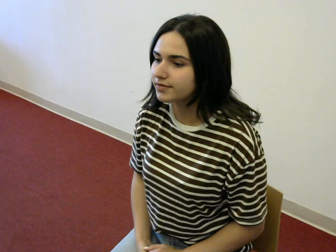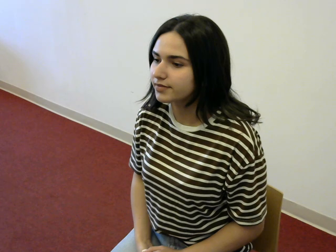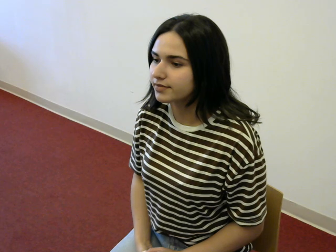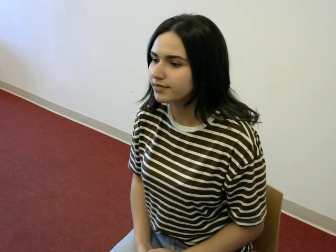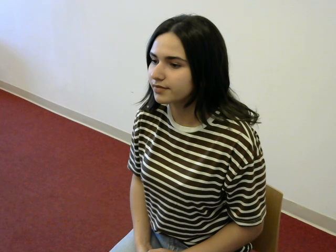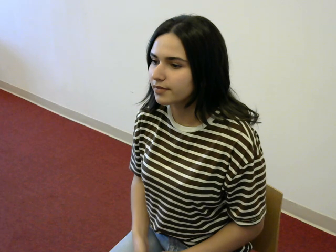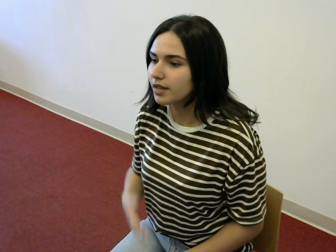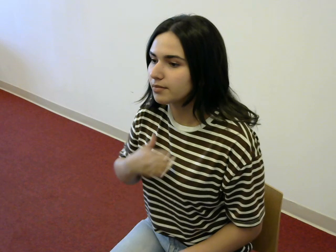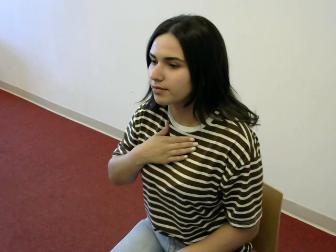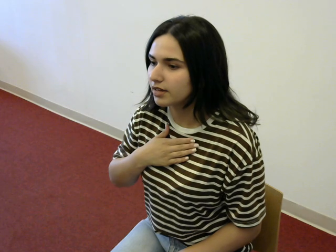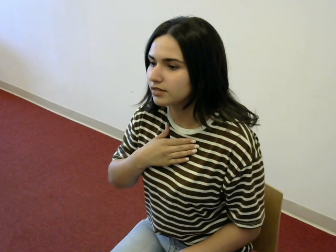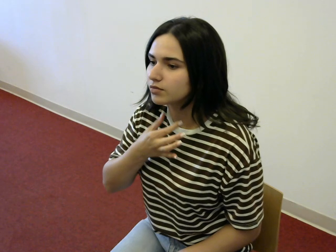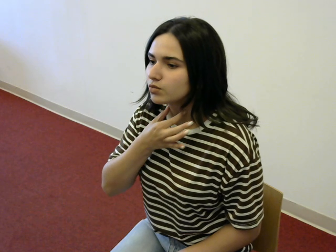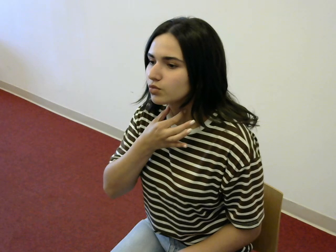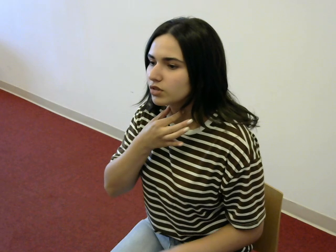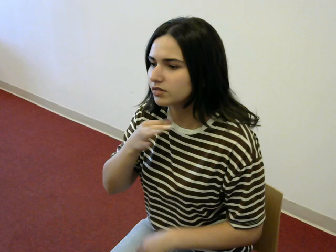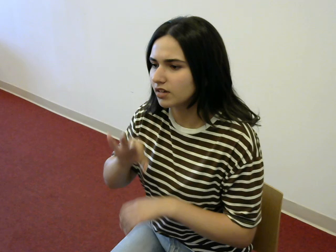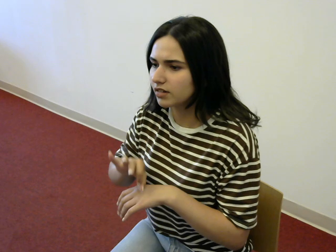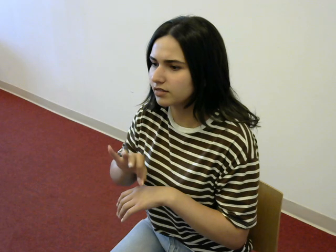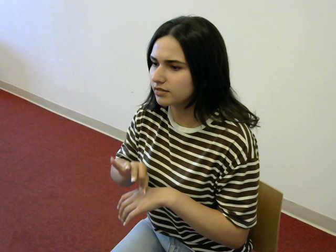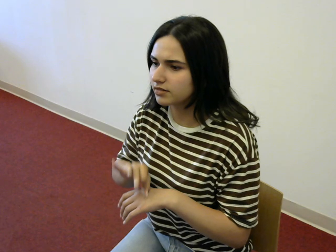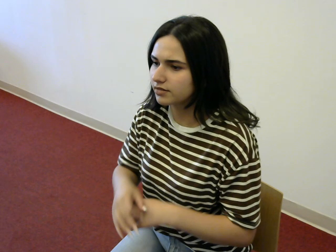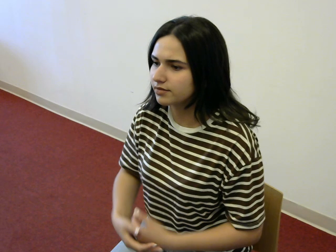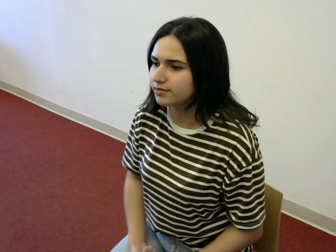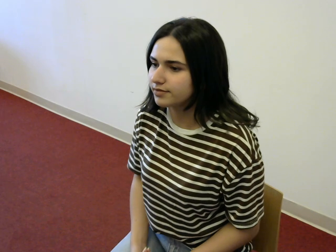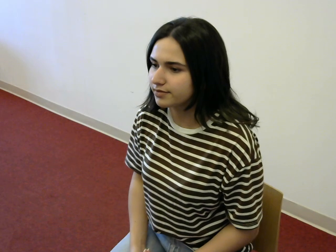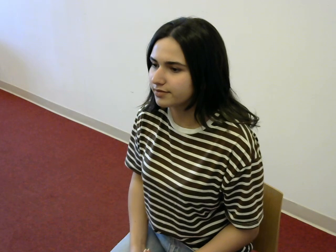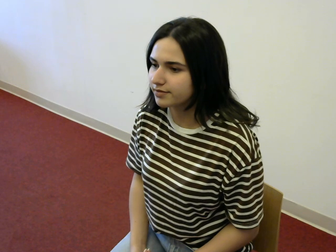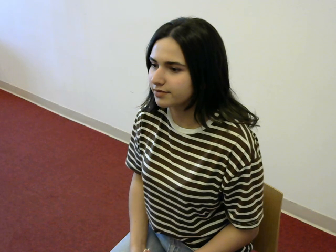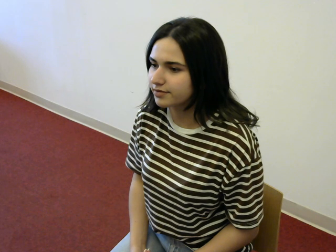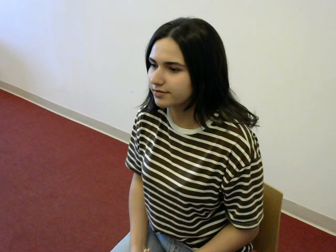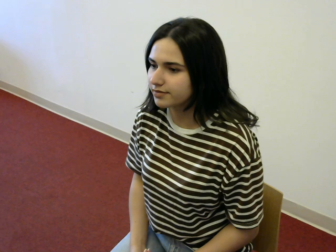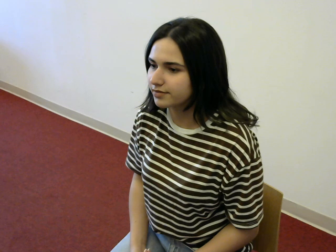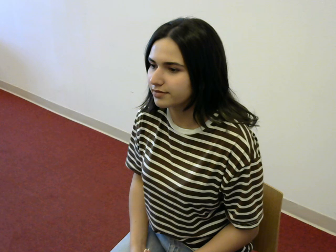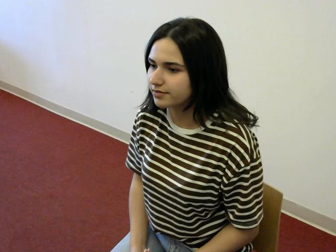Mənim boğazım ağrıyır